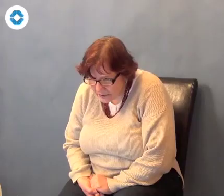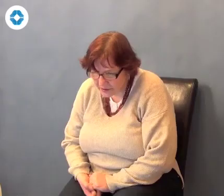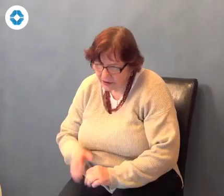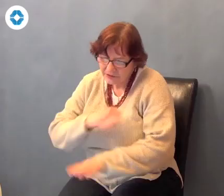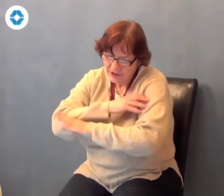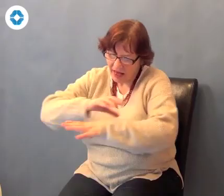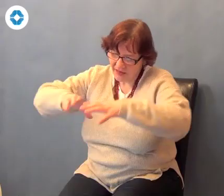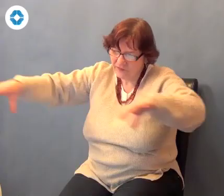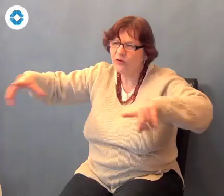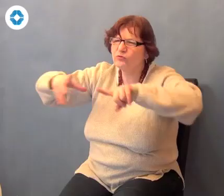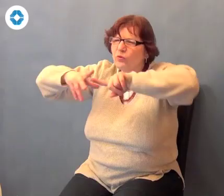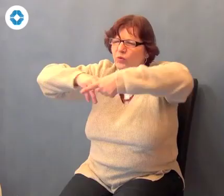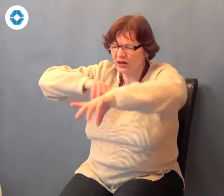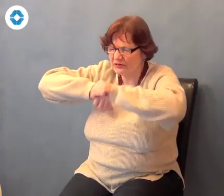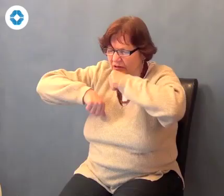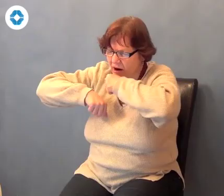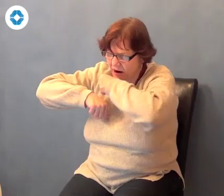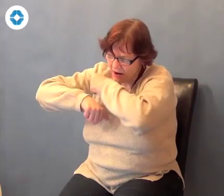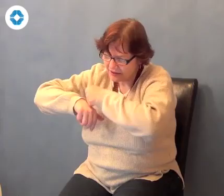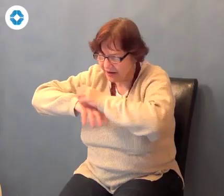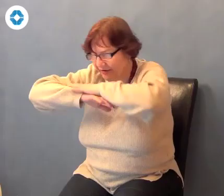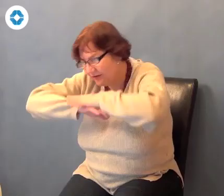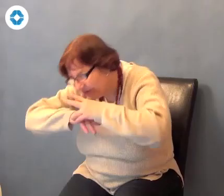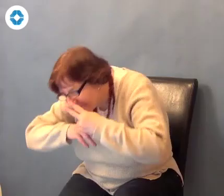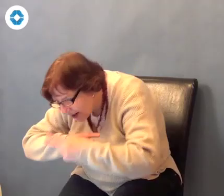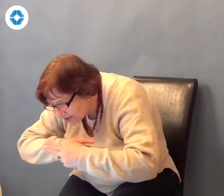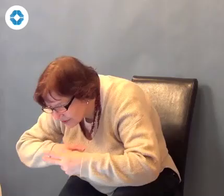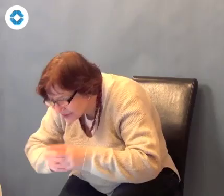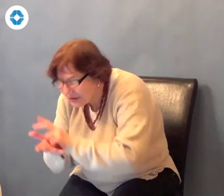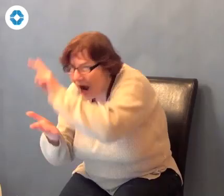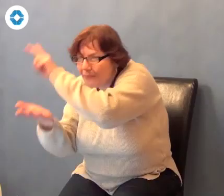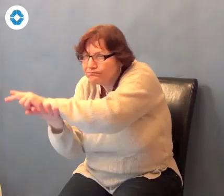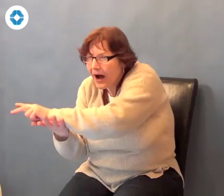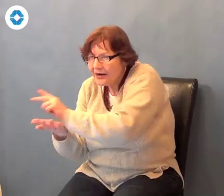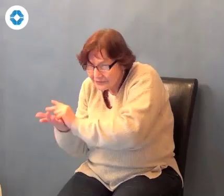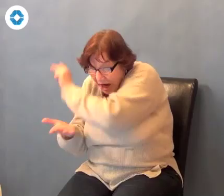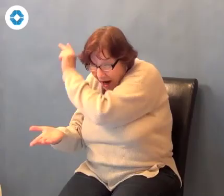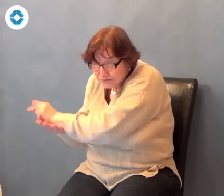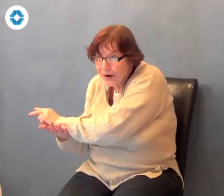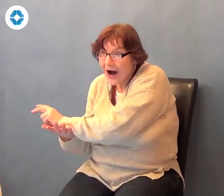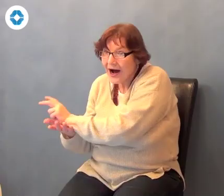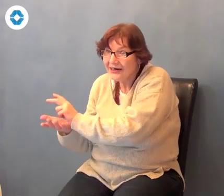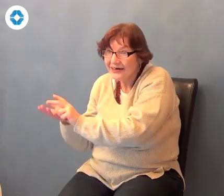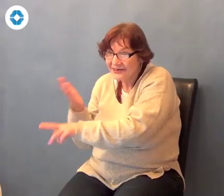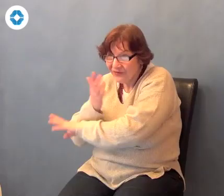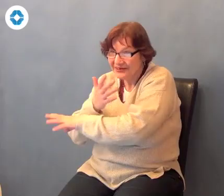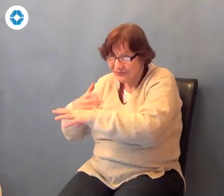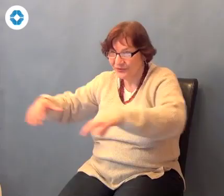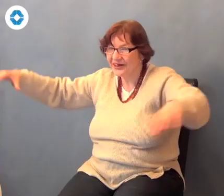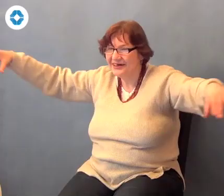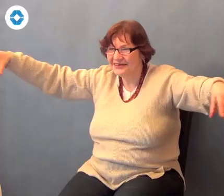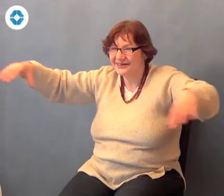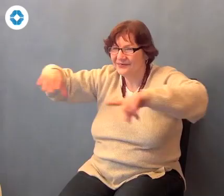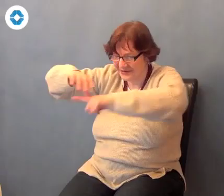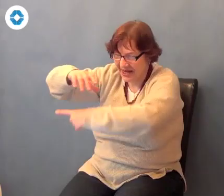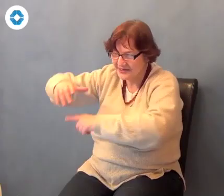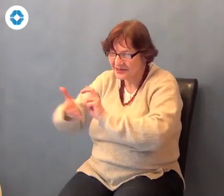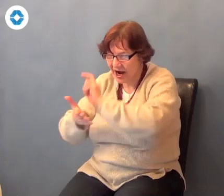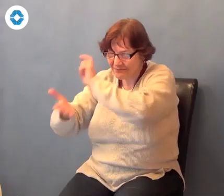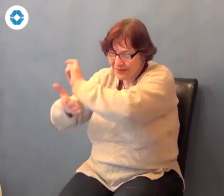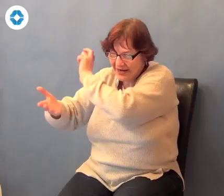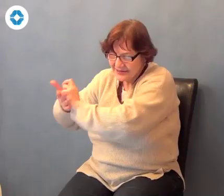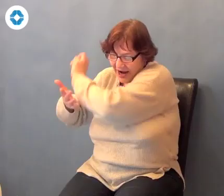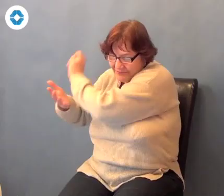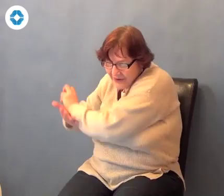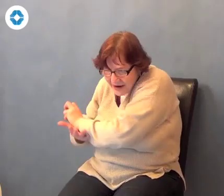Patrzą na dziurawe, stare drzewo i widzą żabę w drzewie, tam w dziurze.